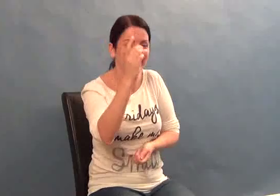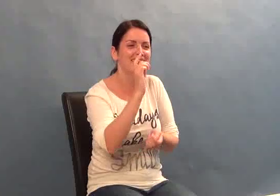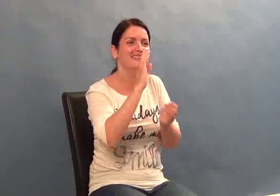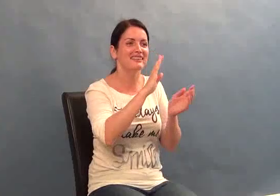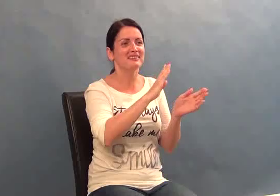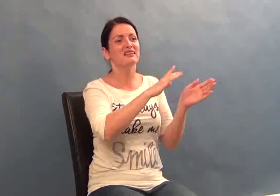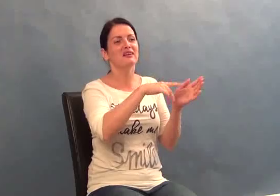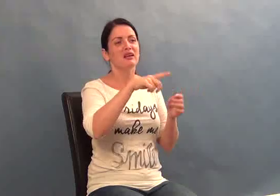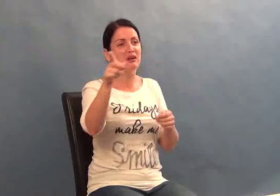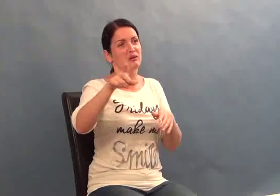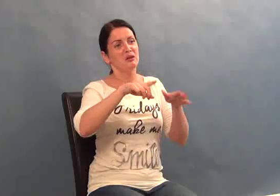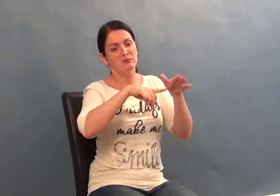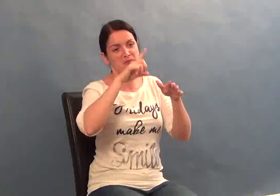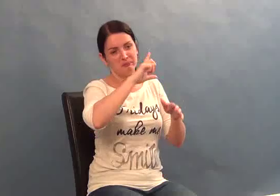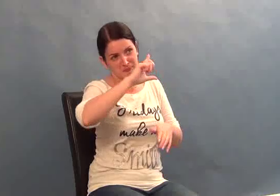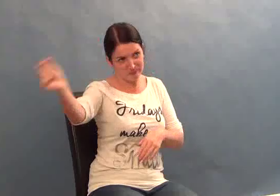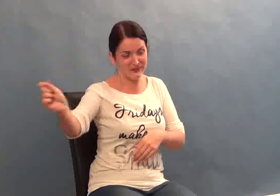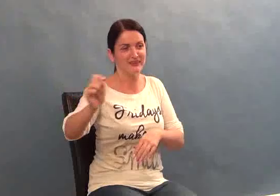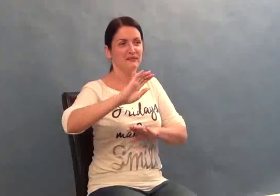Następnie kot poszedł.